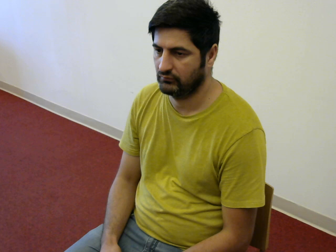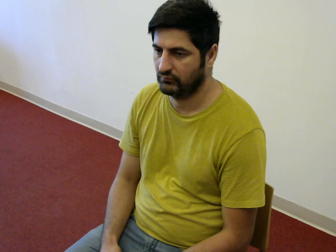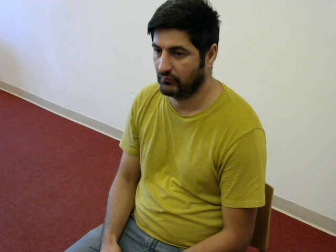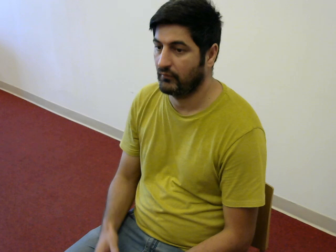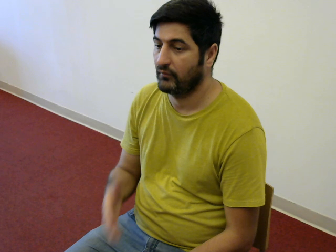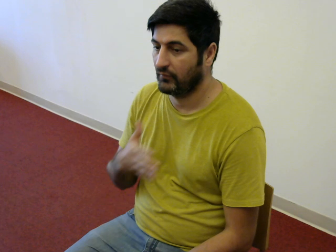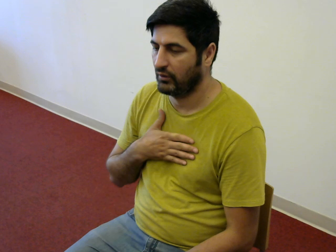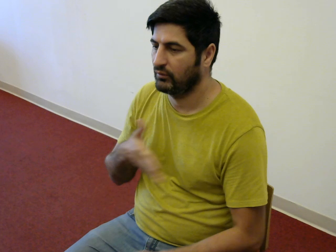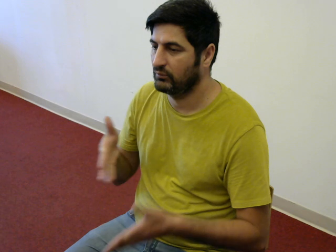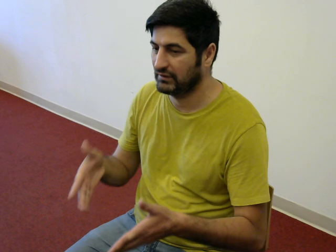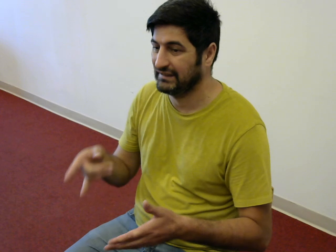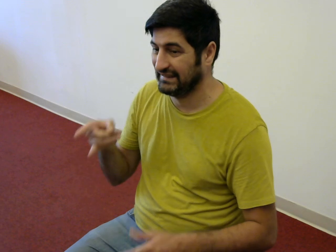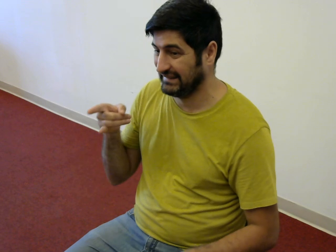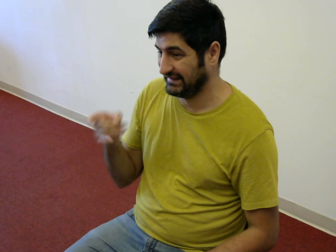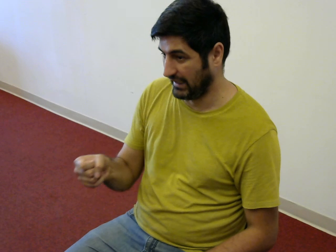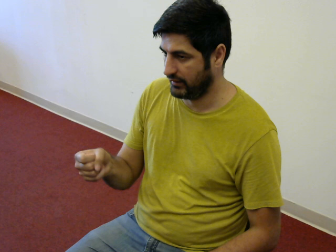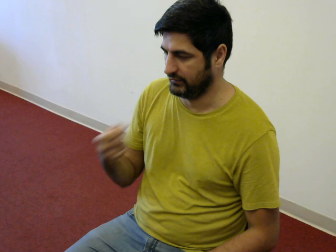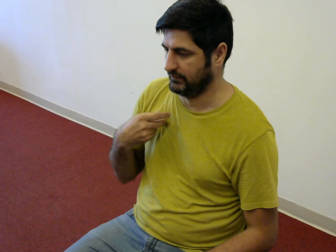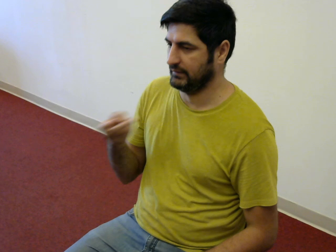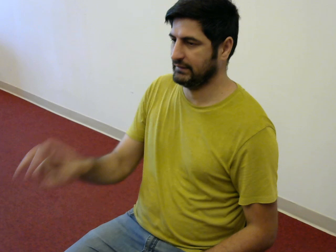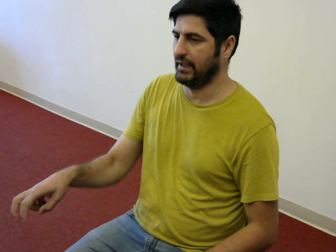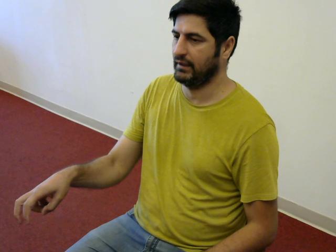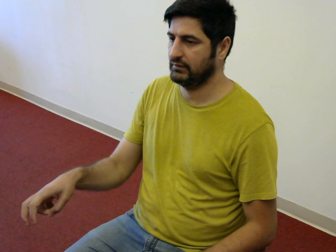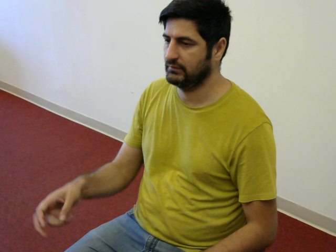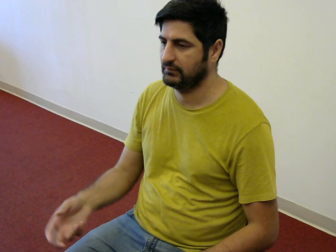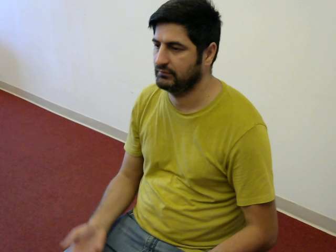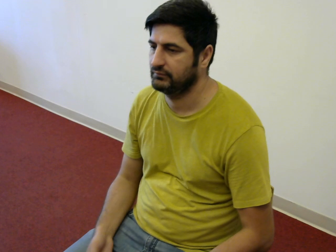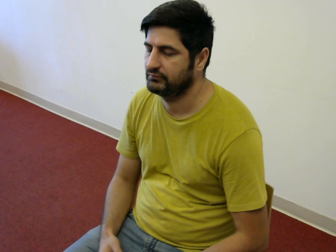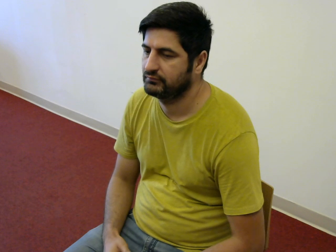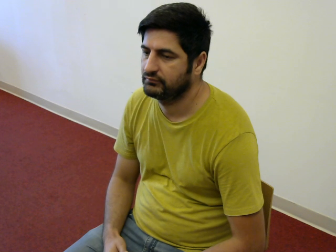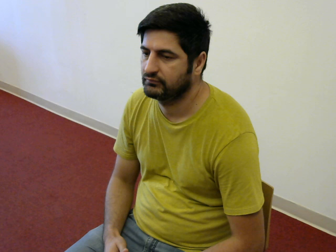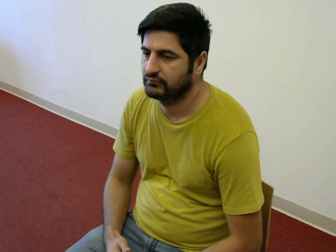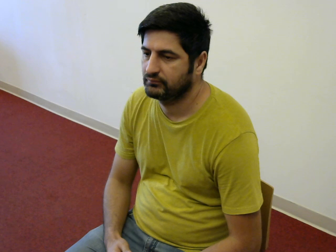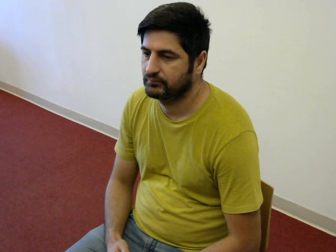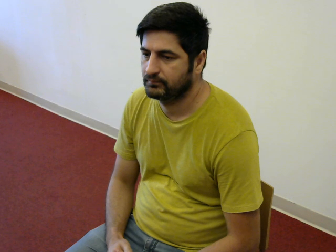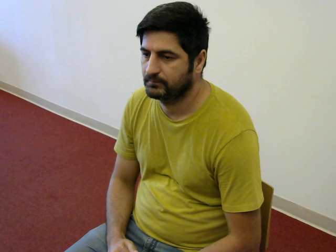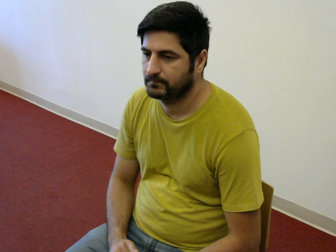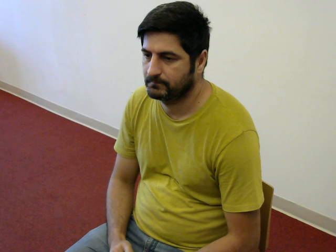Mən bura taksidə gəldim